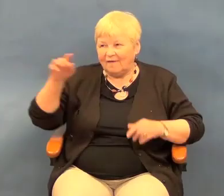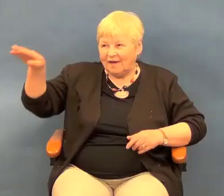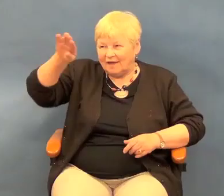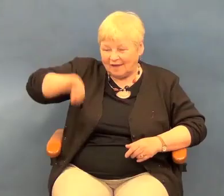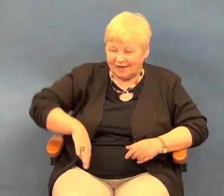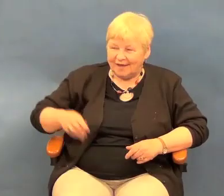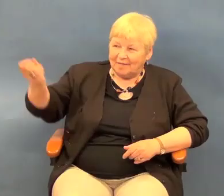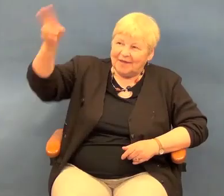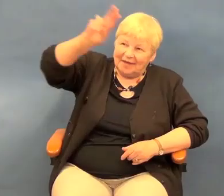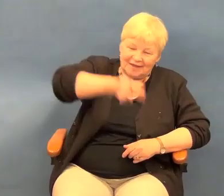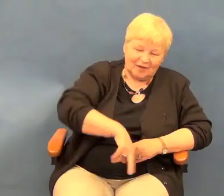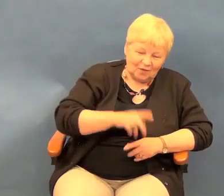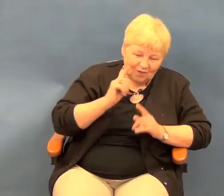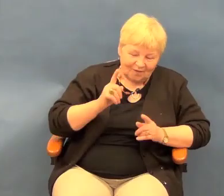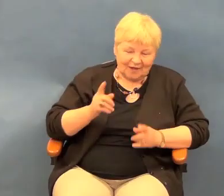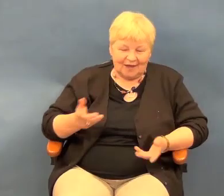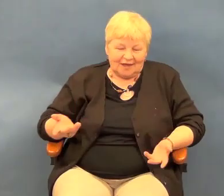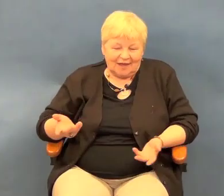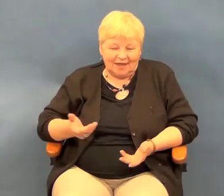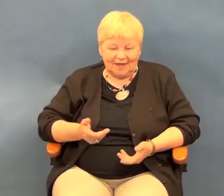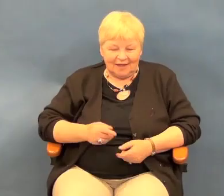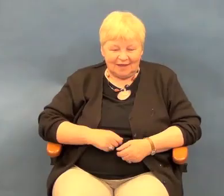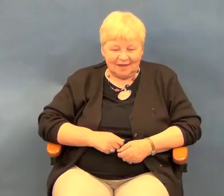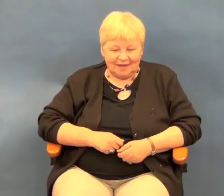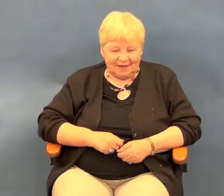Uwaga przepaść, uwaga, żeby nie spaść.